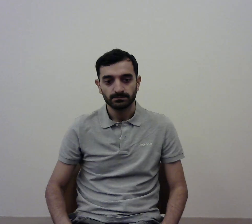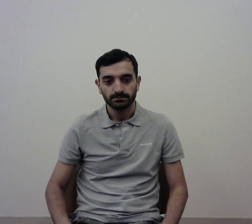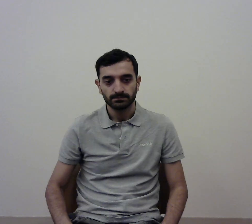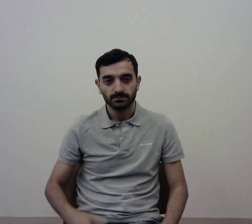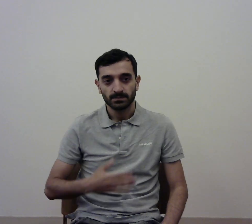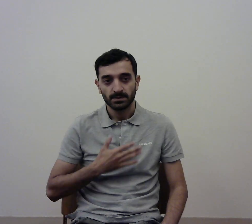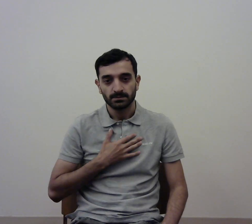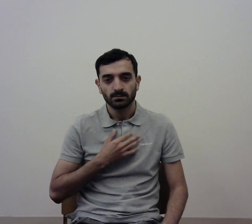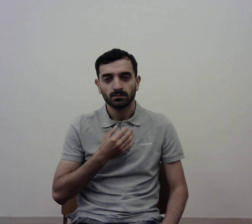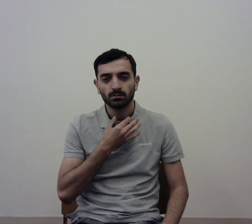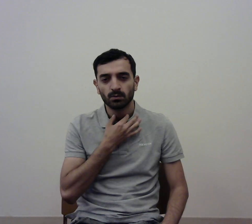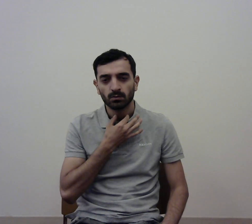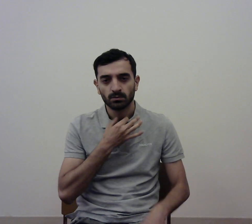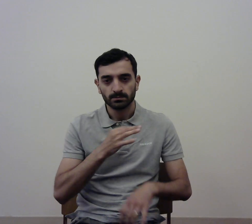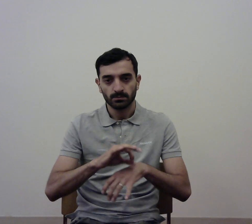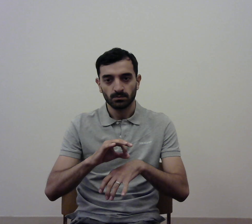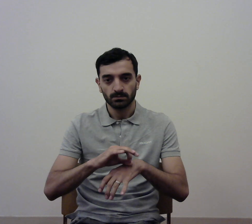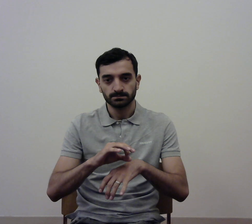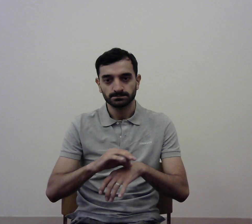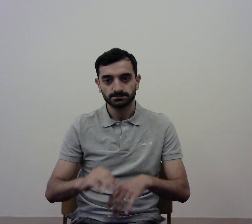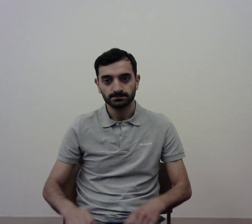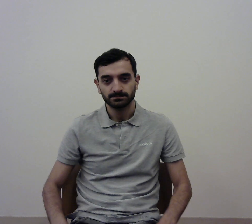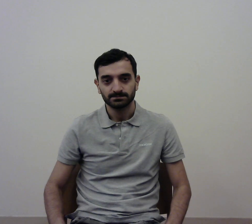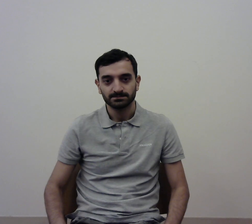Mənim boğazım ağrıyır